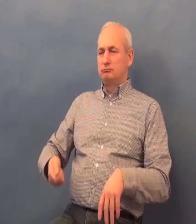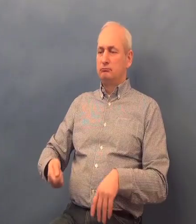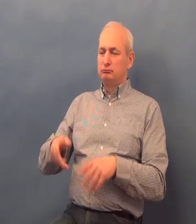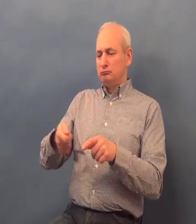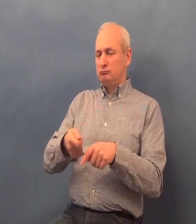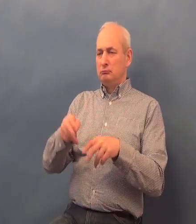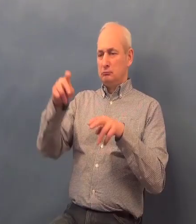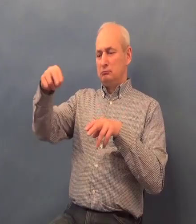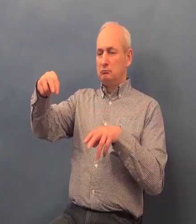Idą w jego stronę.